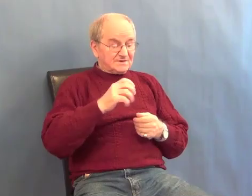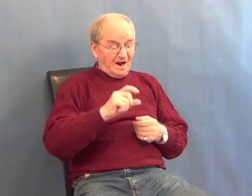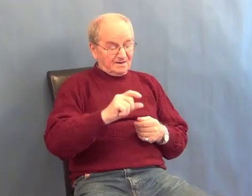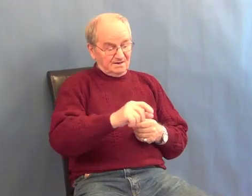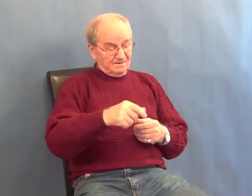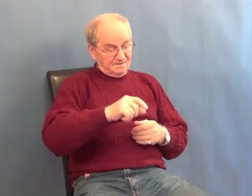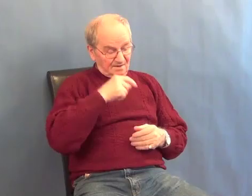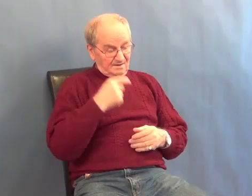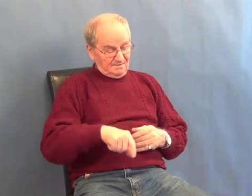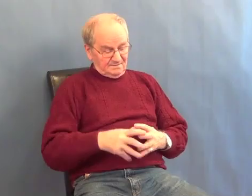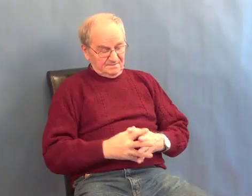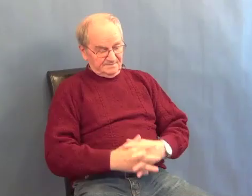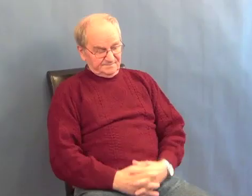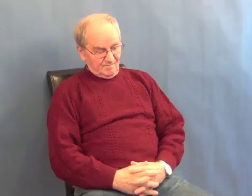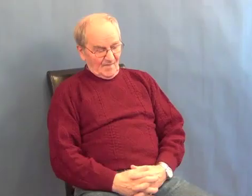Kieliszek do picia.